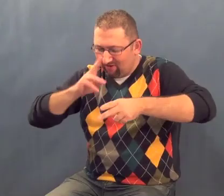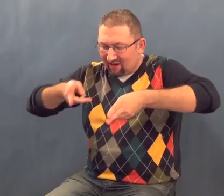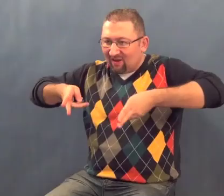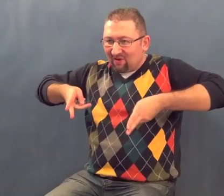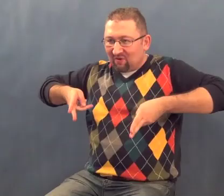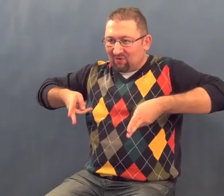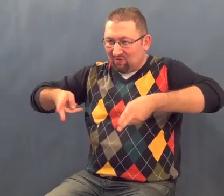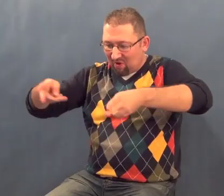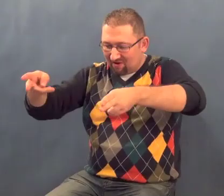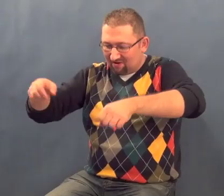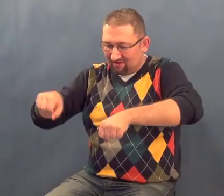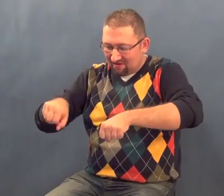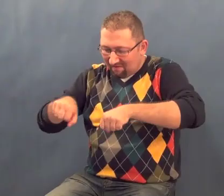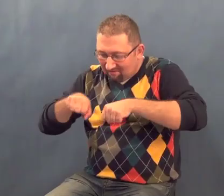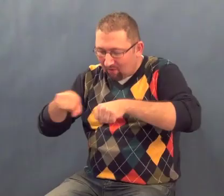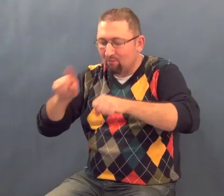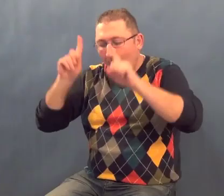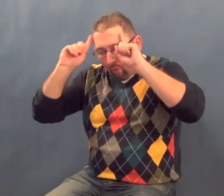Widać tory, a na nich wózek.